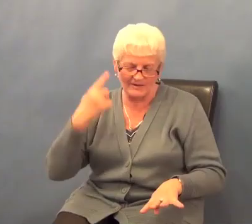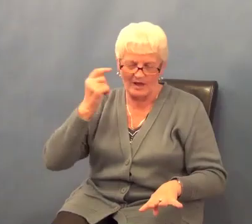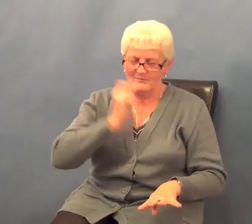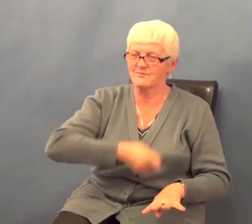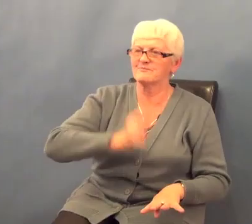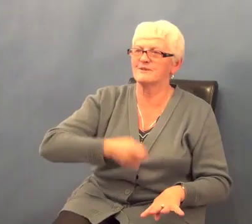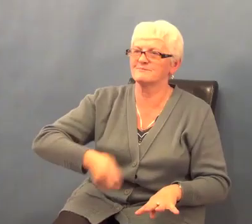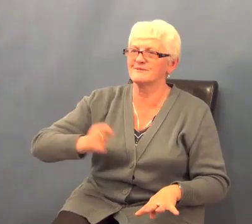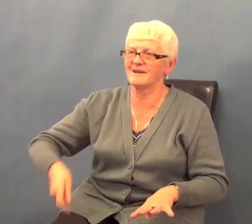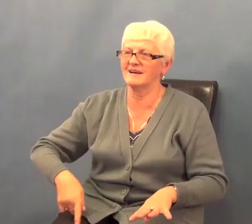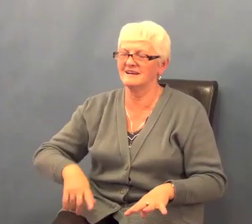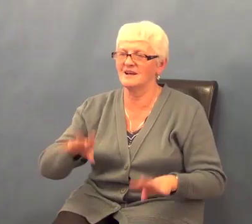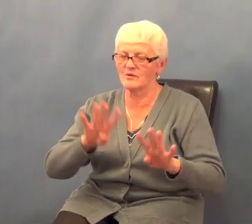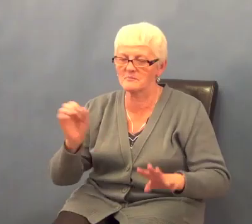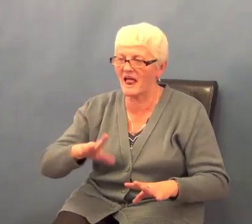Gra na płocie.